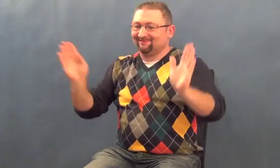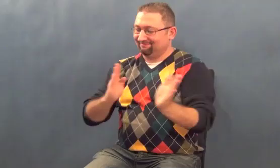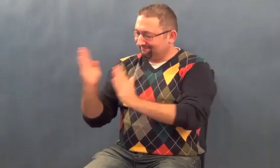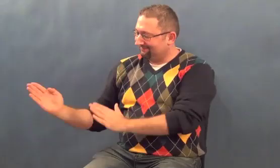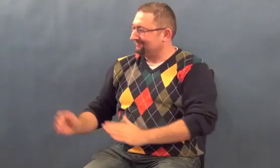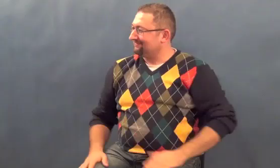Następny.